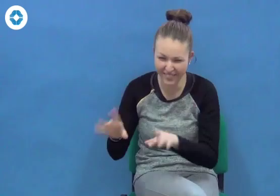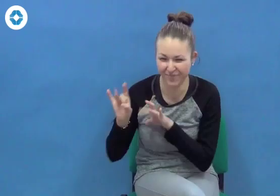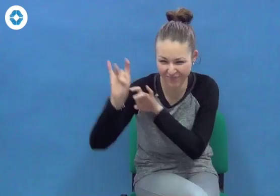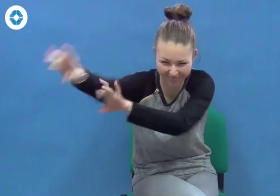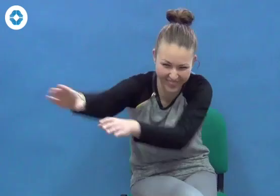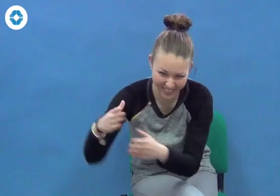Koniec.